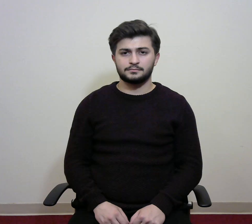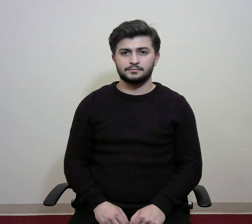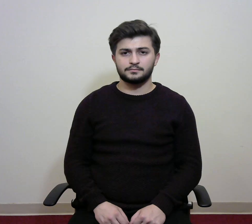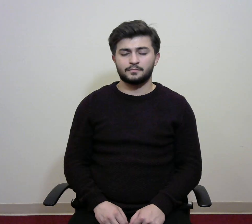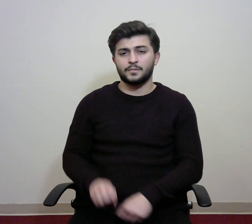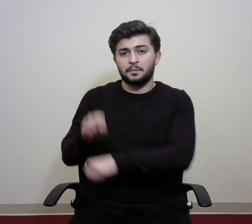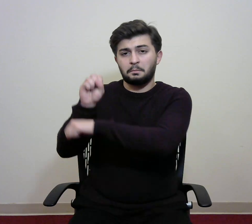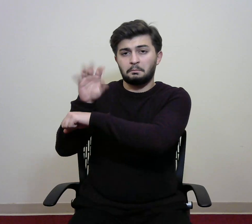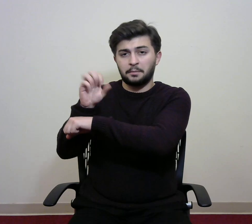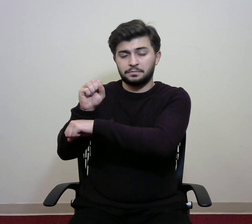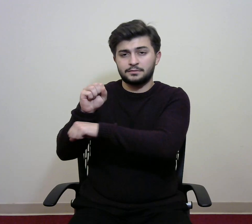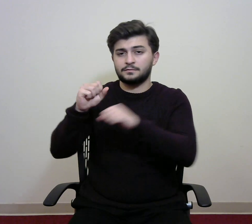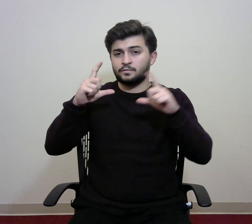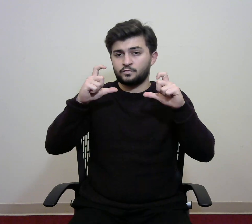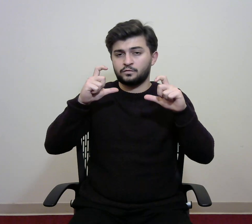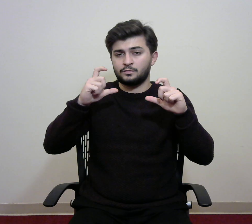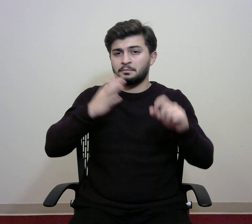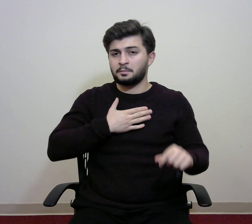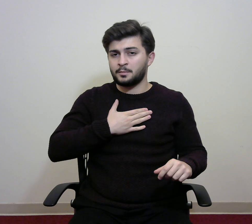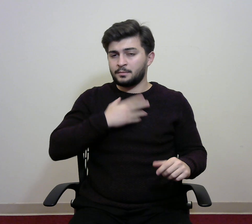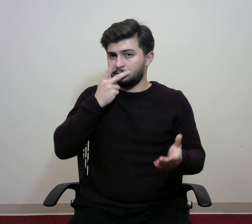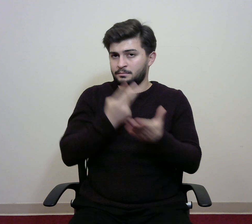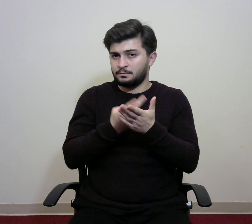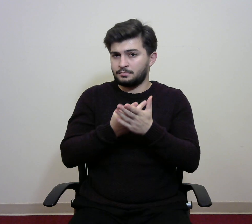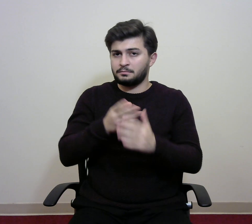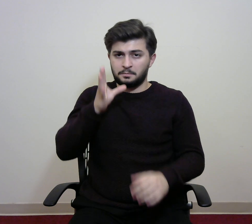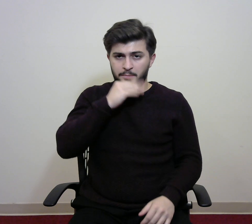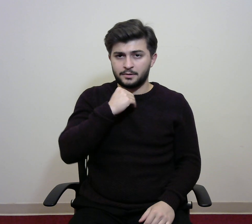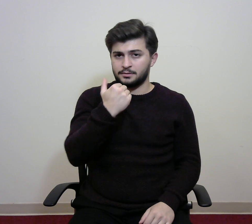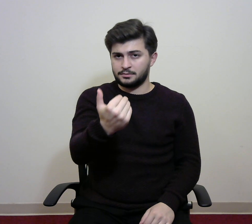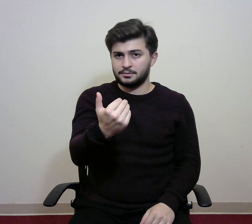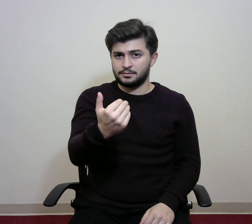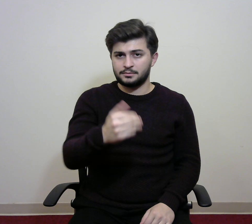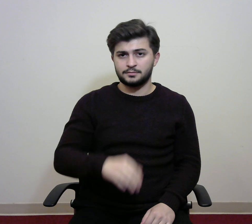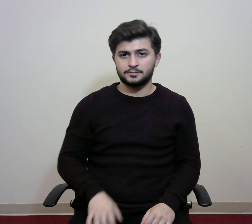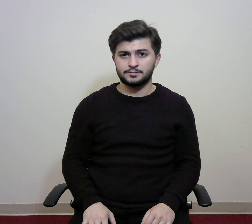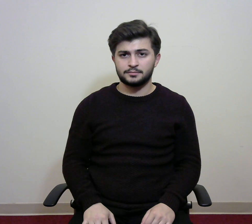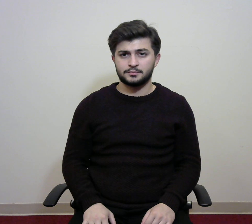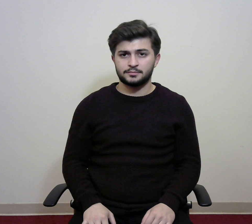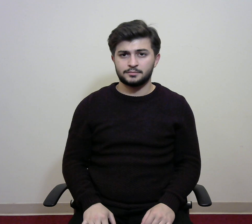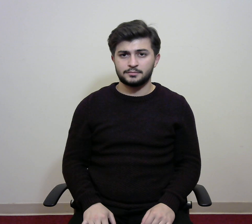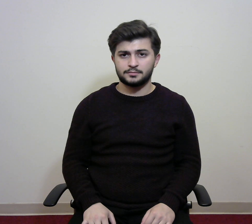Çəkdiyin şəkilləri mənə göstərə bilərsənmi?